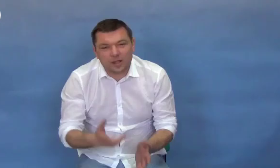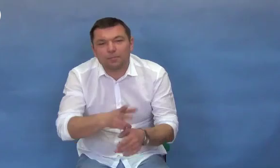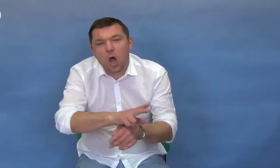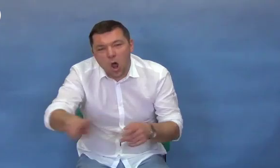Na polu.